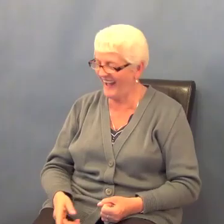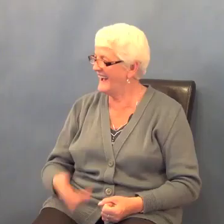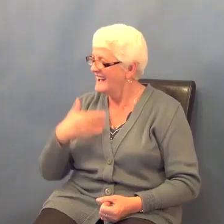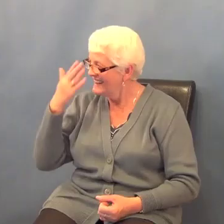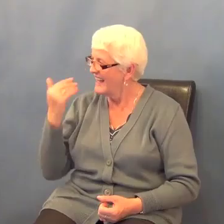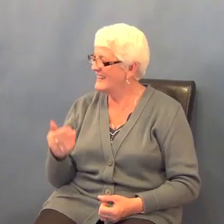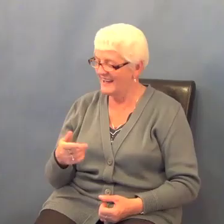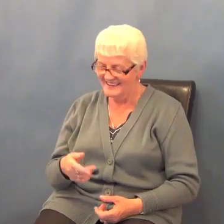Ja nie wiem.